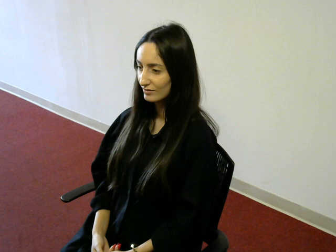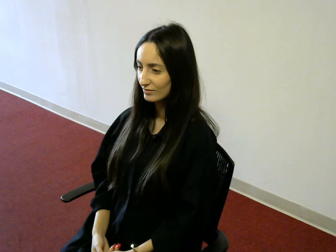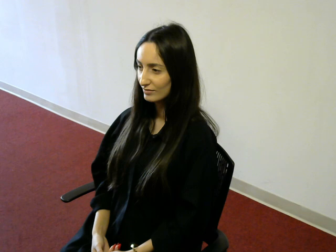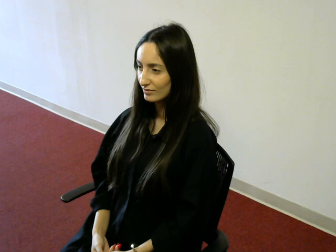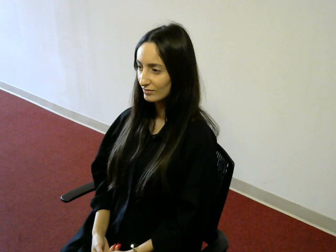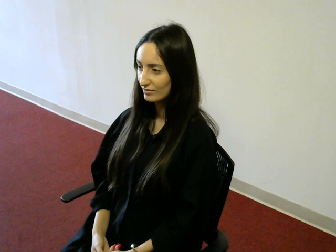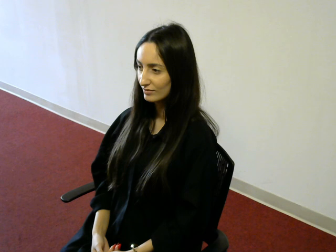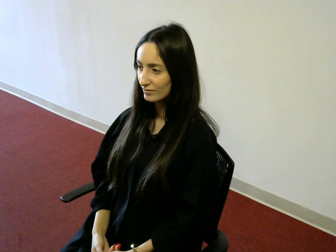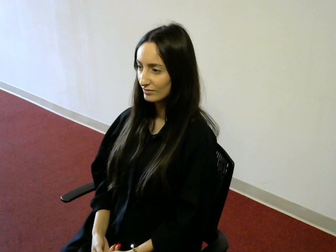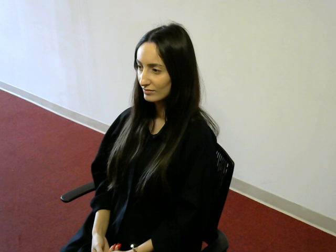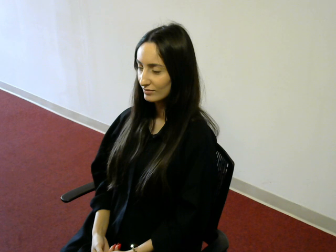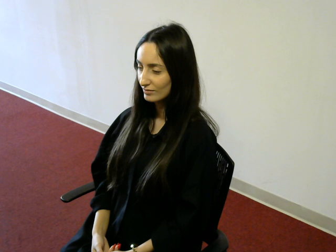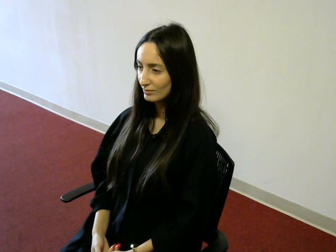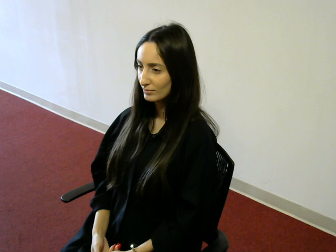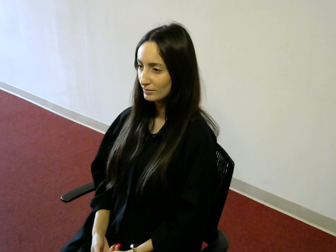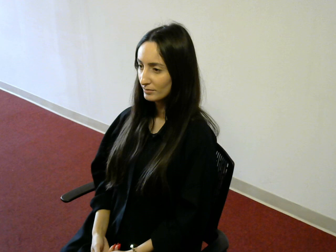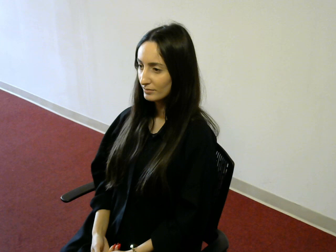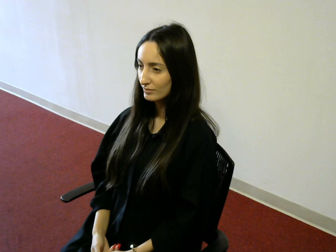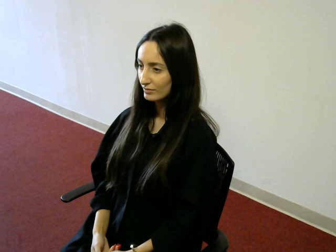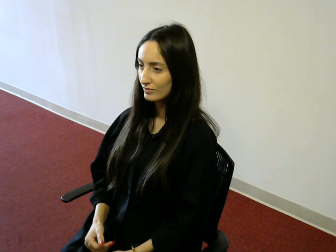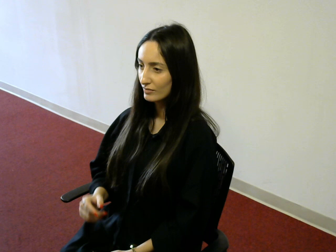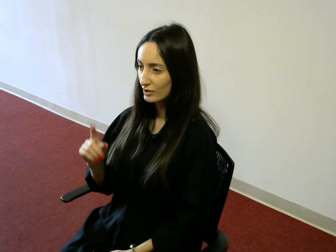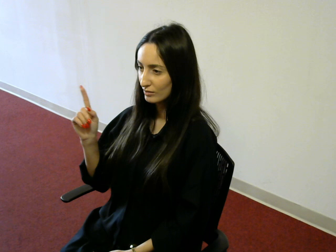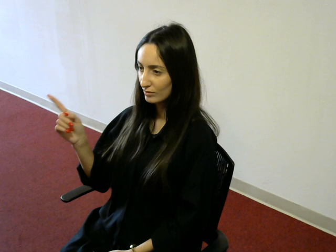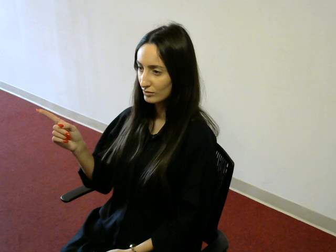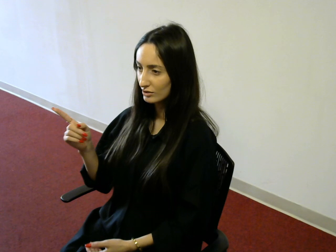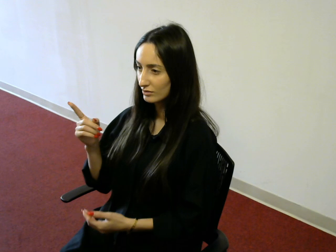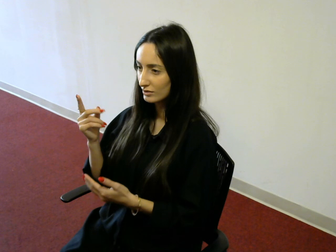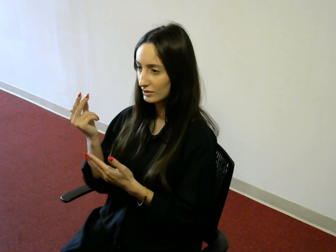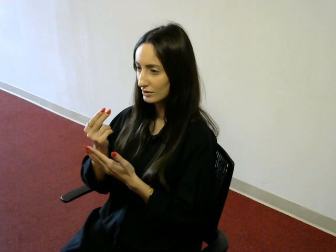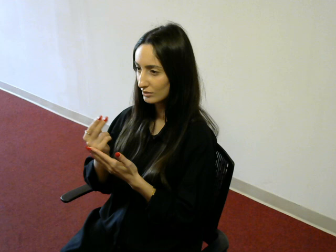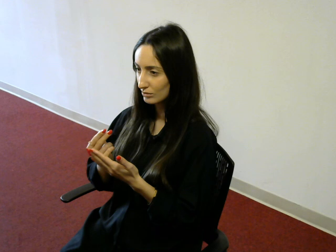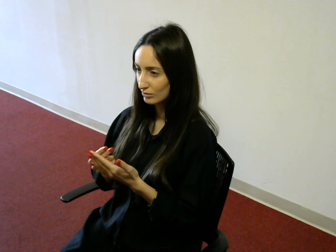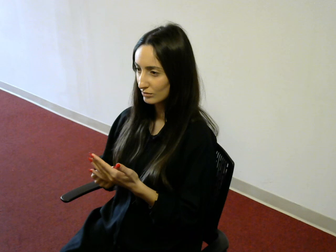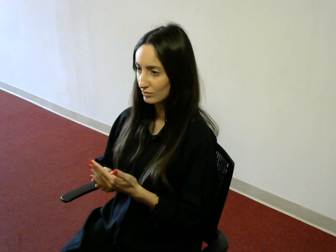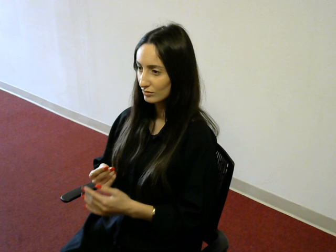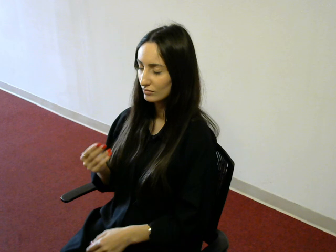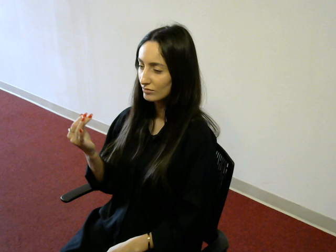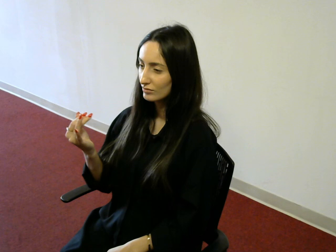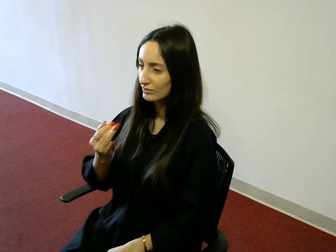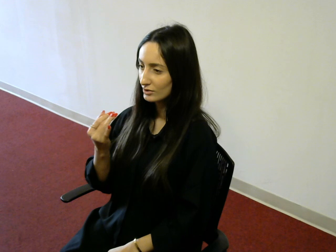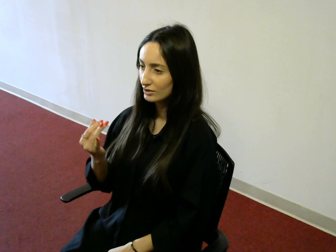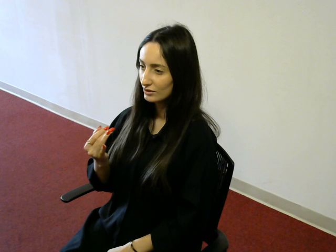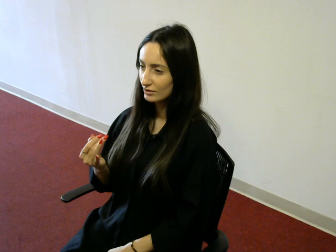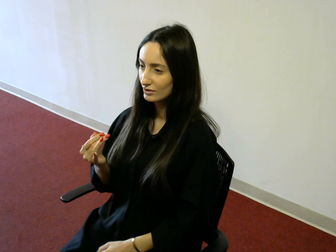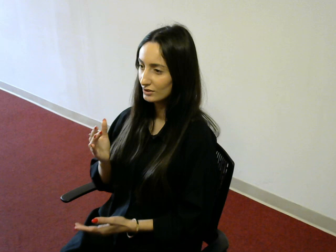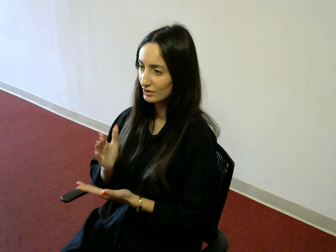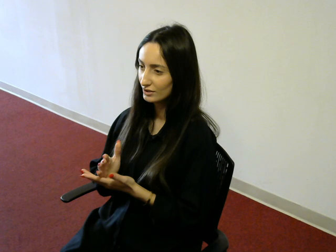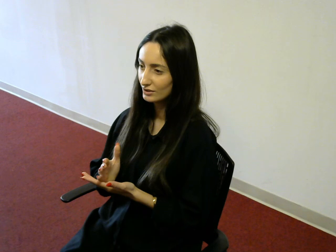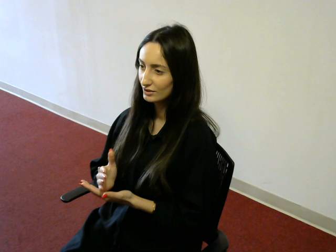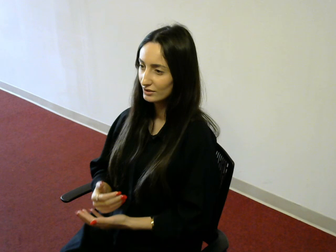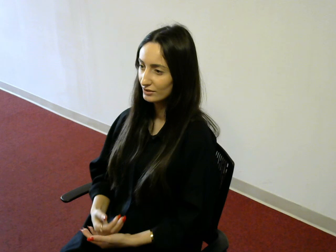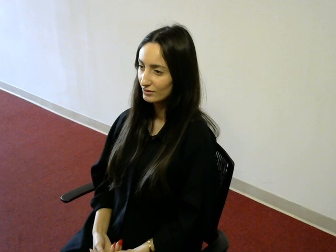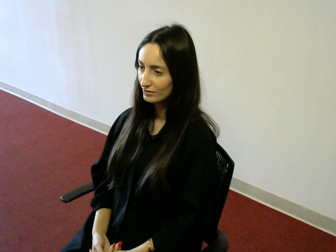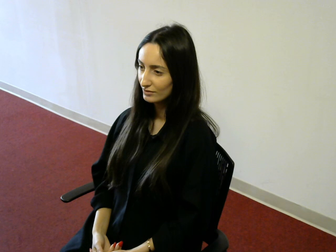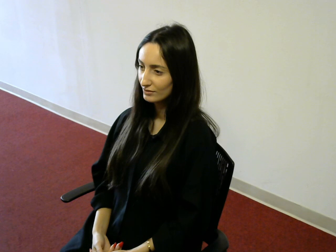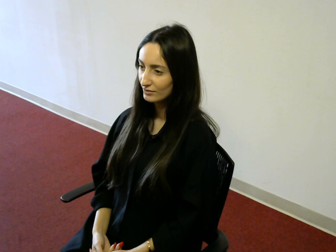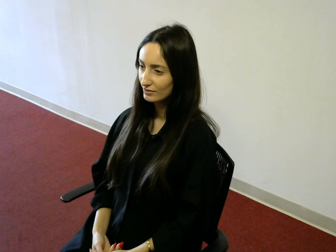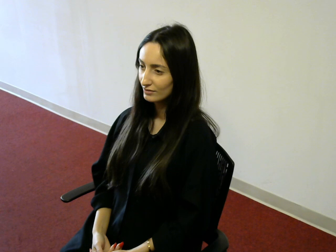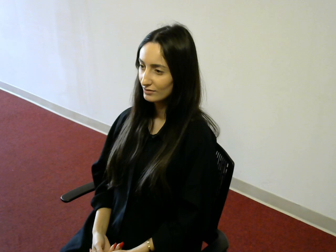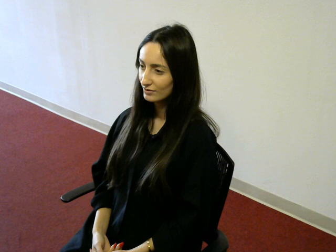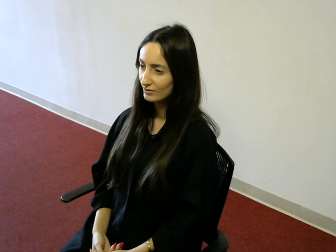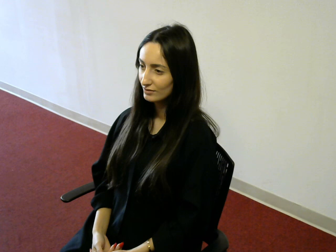Onun rəsmə marağı var